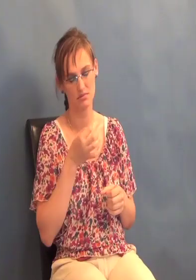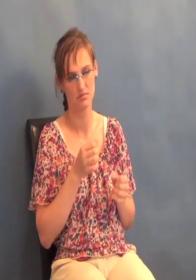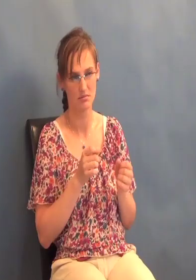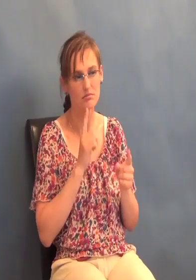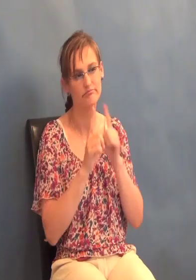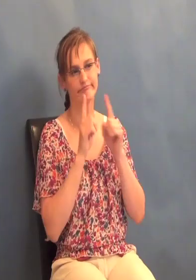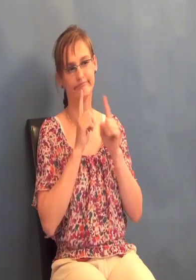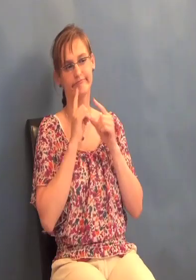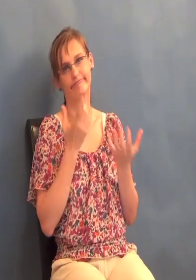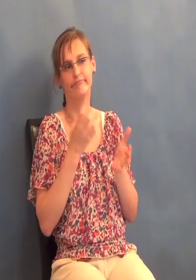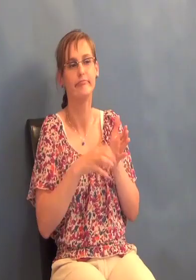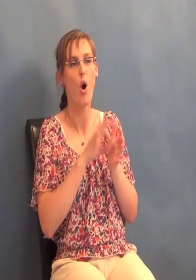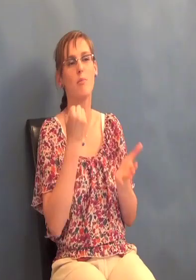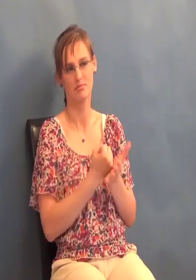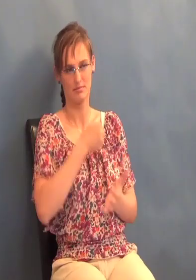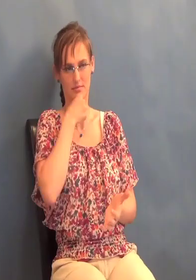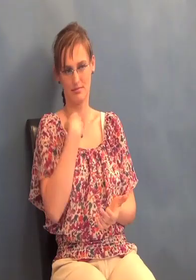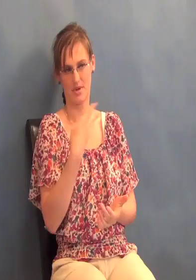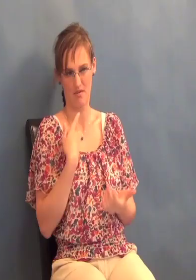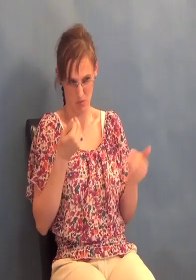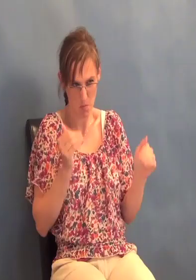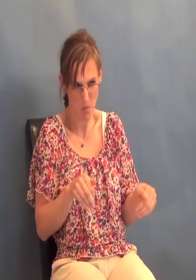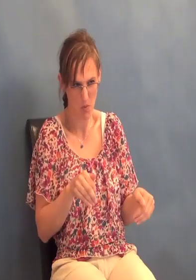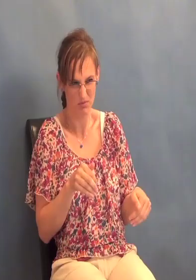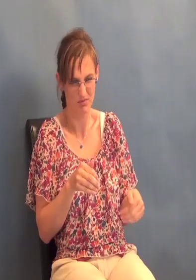Pogadać o babskich sprawach. Może być?